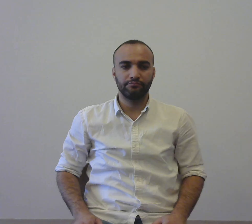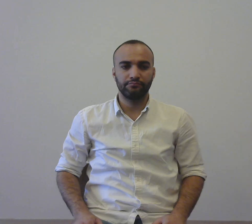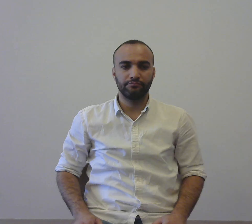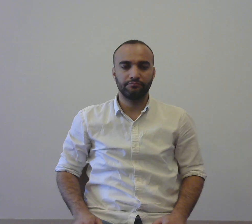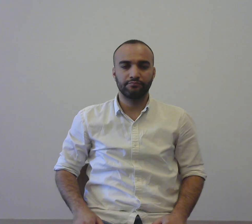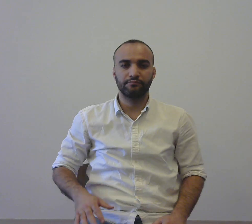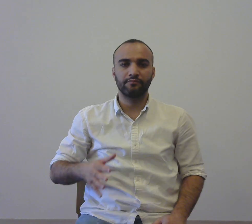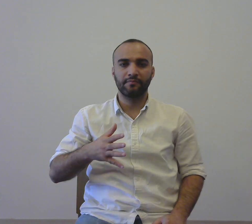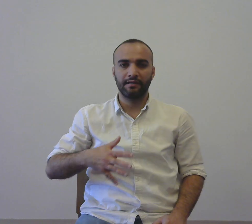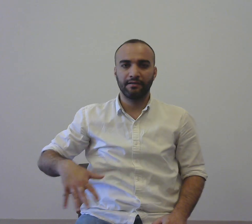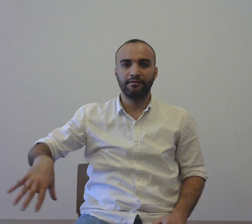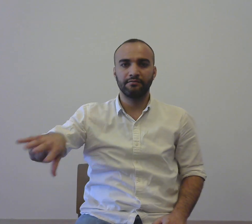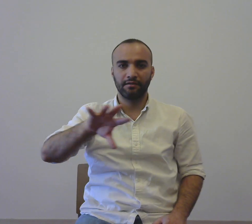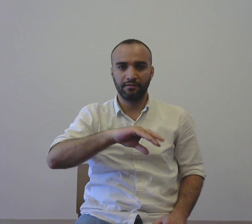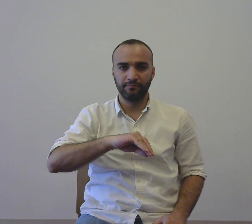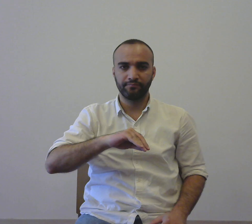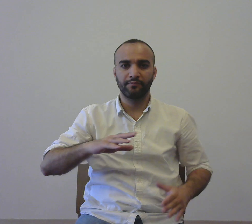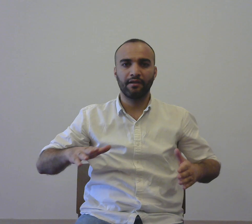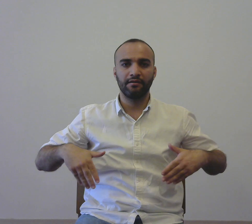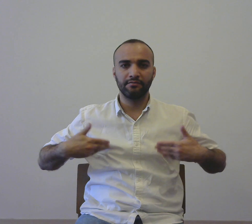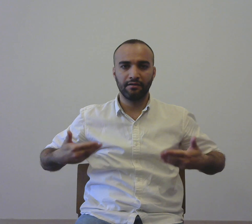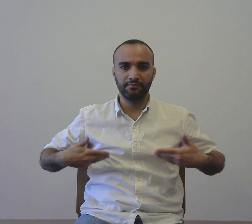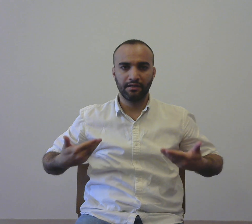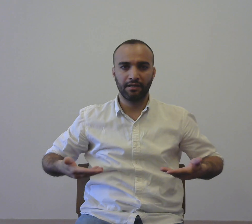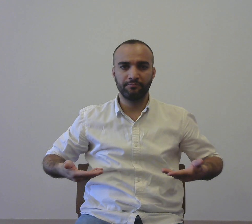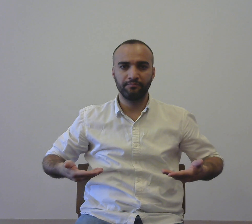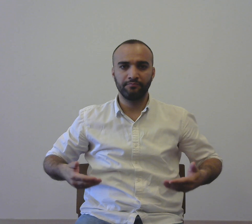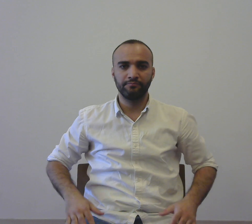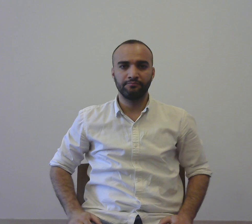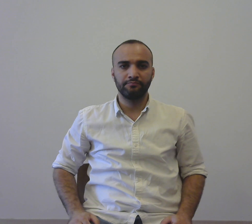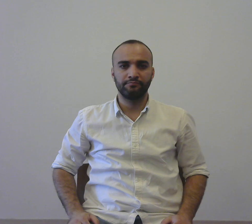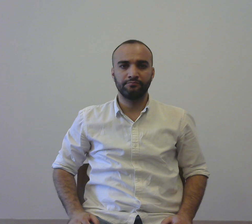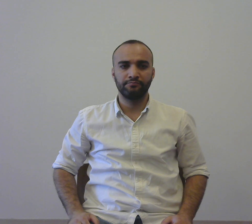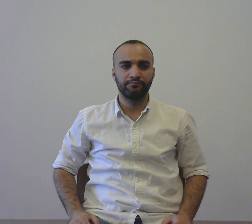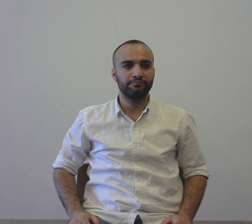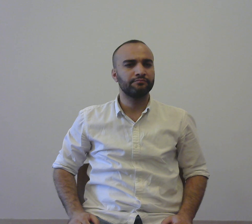Hamınızı salamlayıram